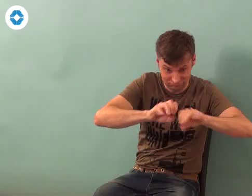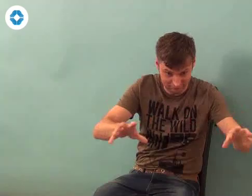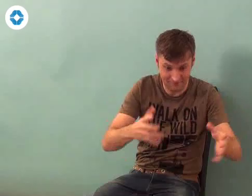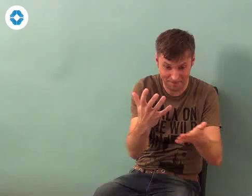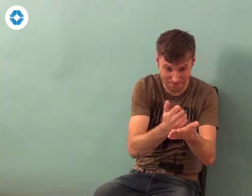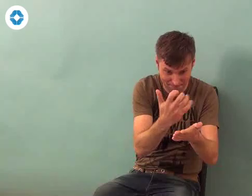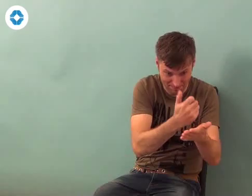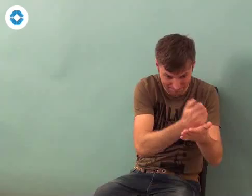Zbierali.